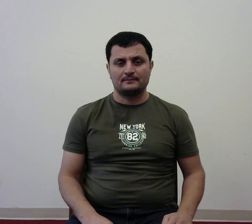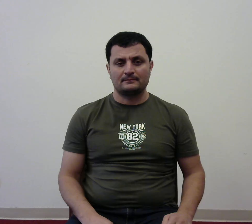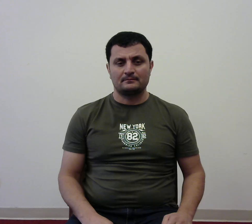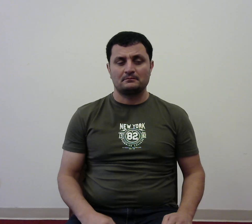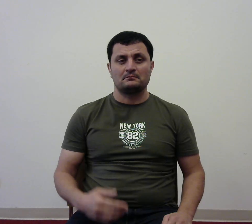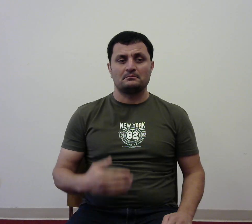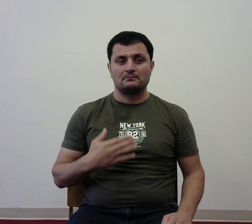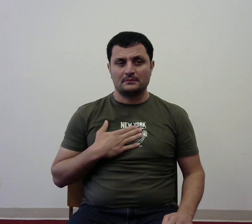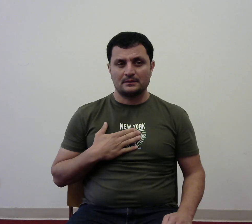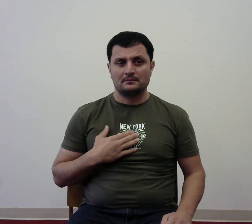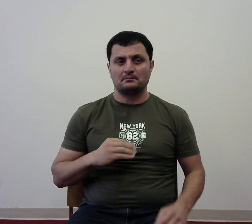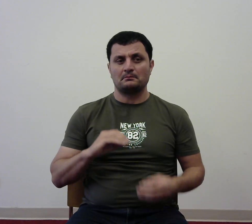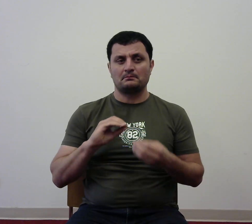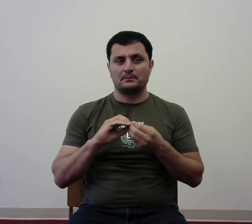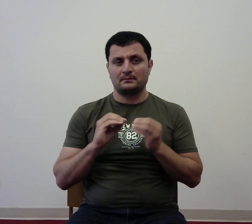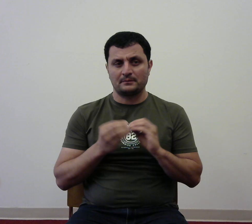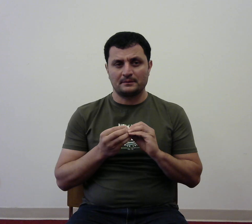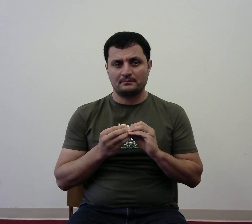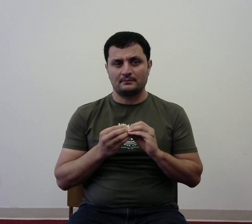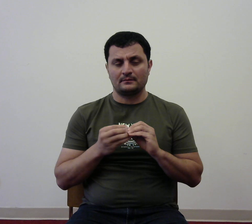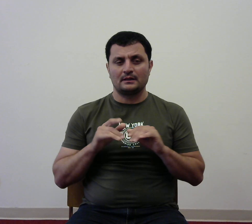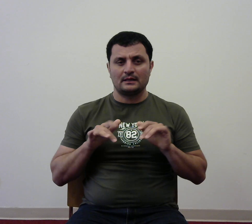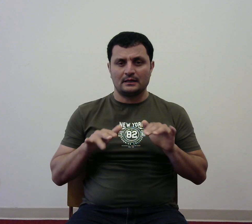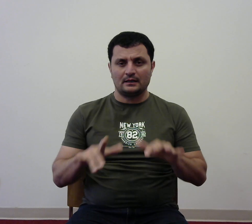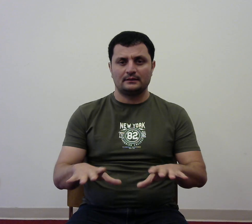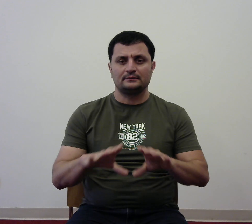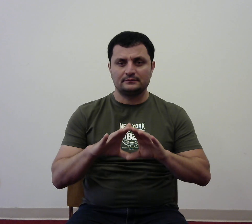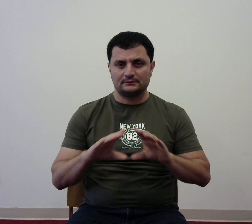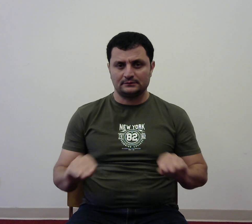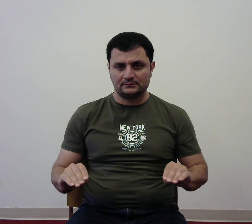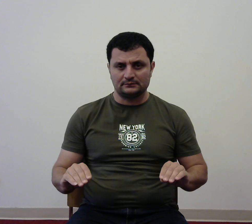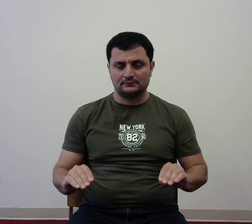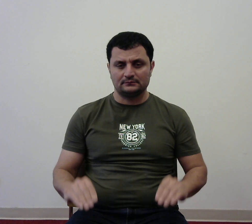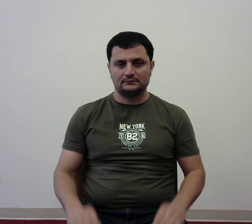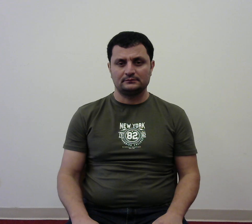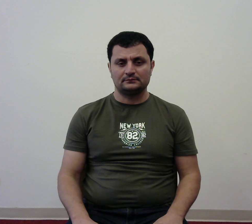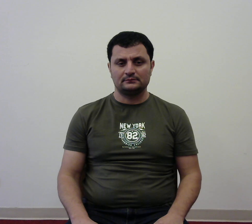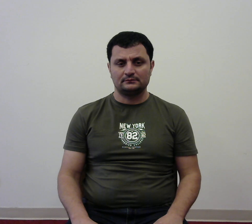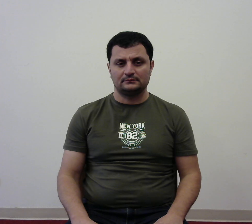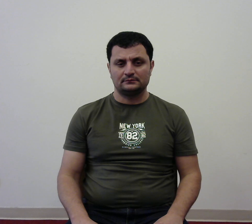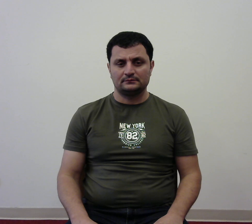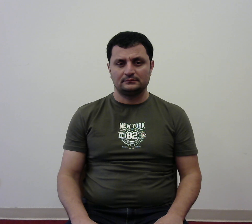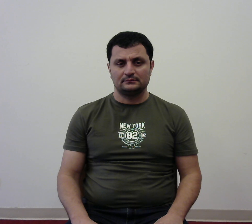Mənim problemim həll olundu